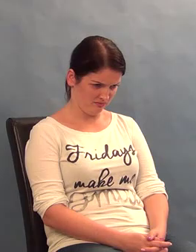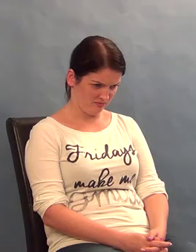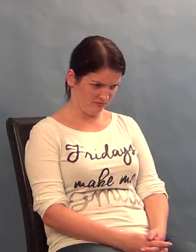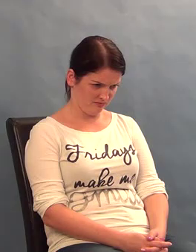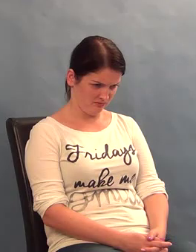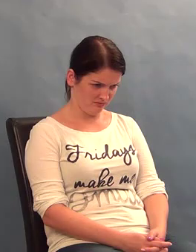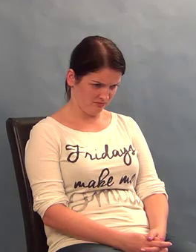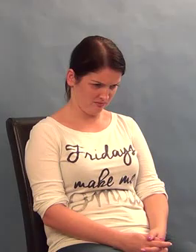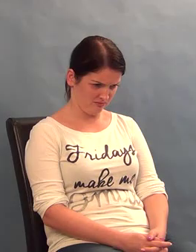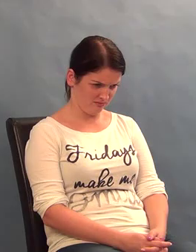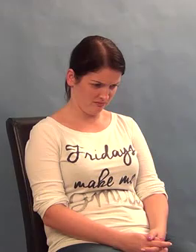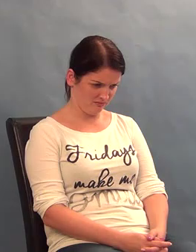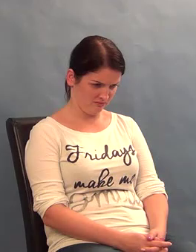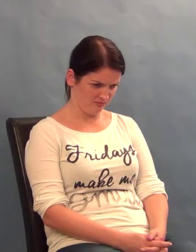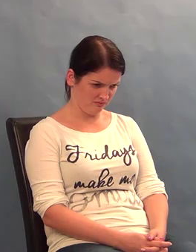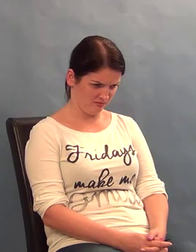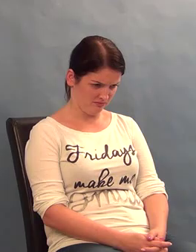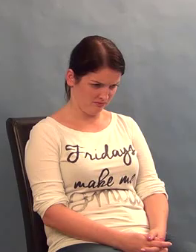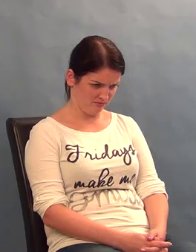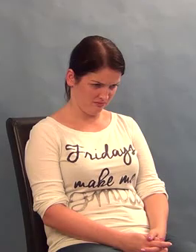Jak ktoś zbliży się do szkieletu, to umrze.